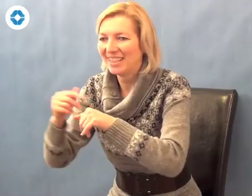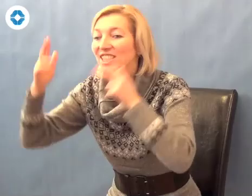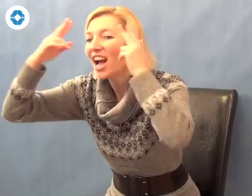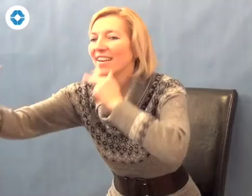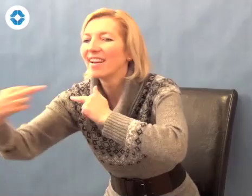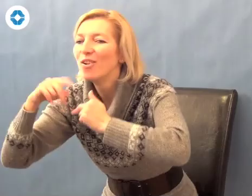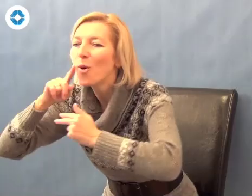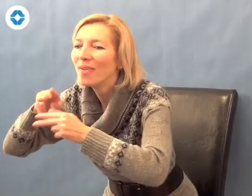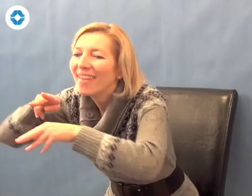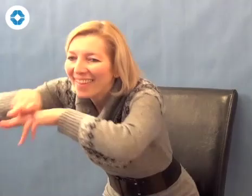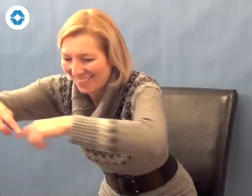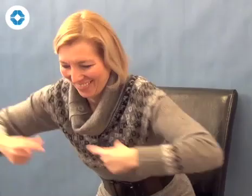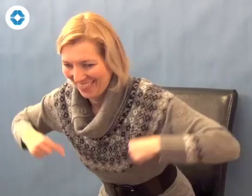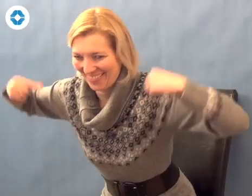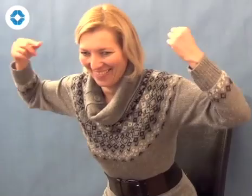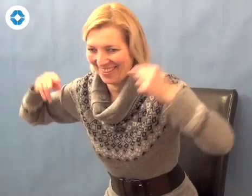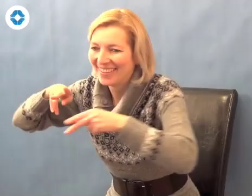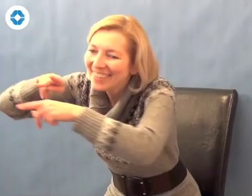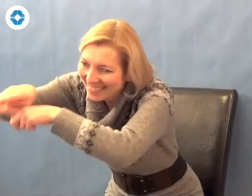Wszedł całym ciałem na jego rogi.